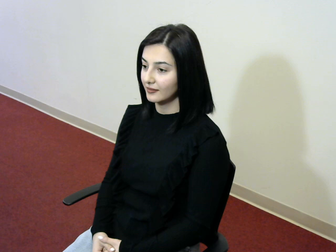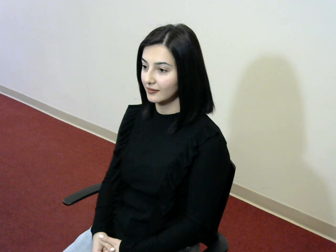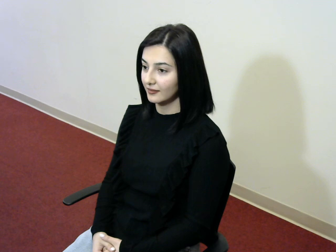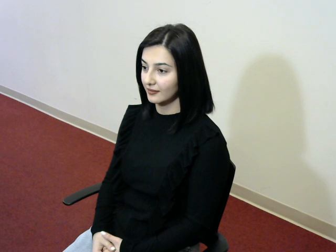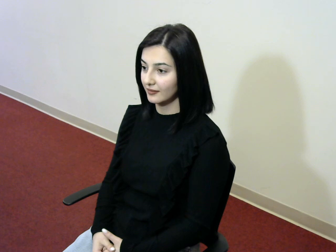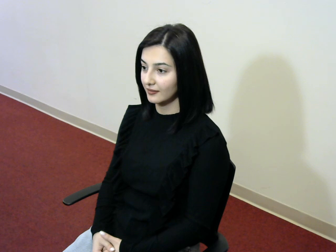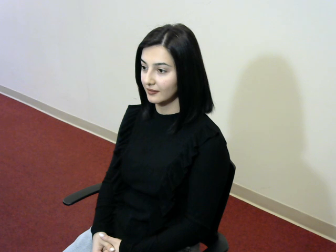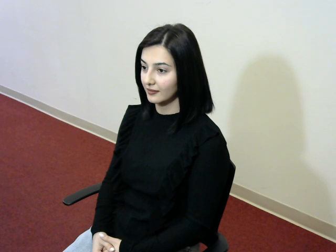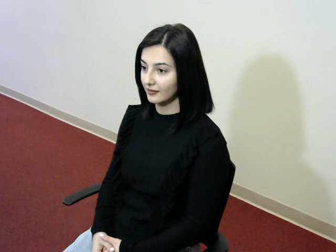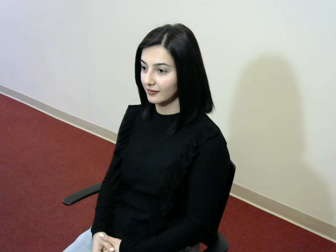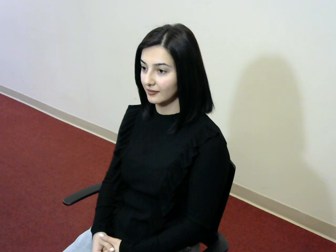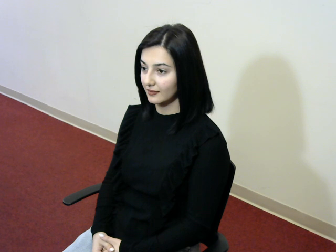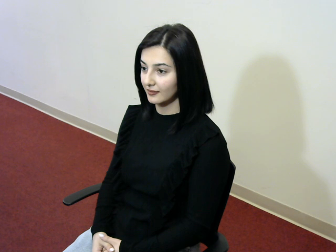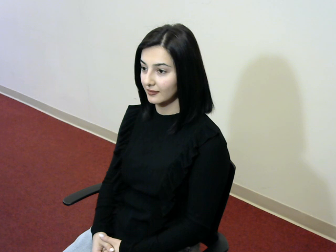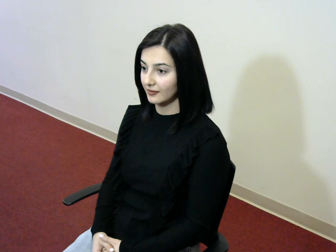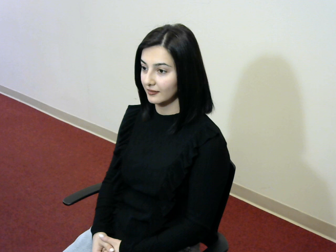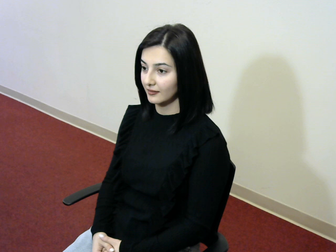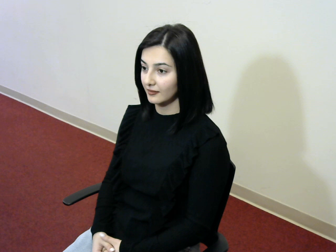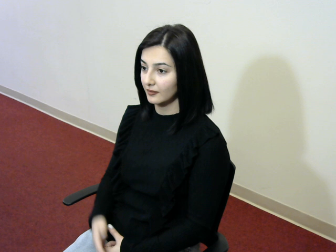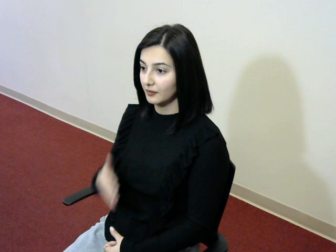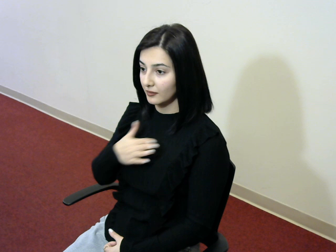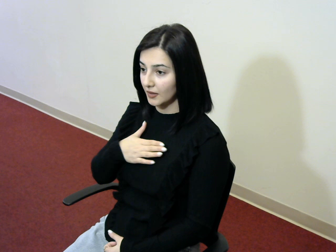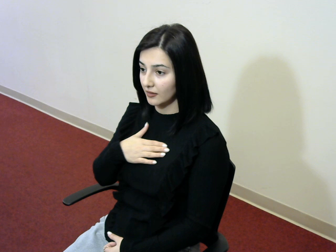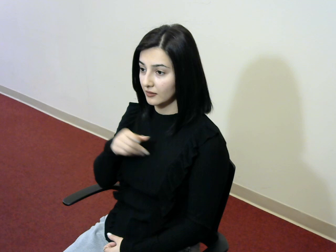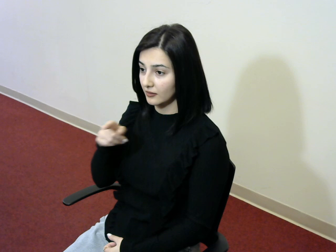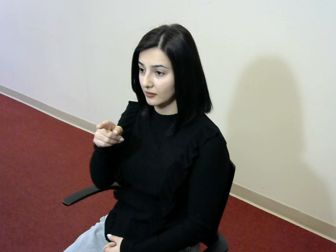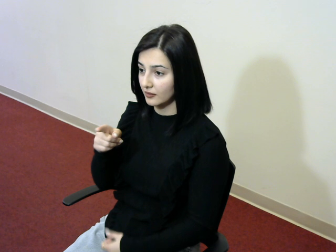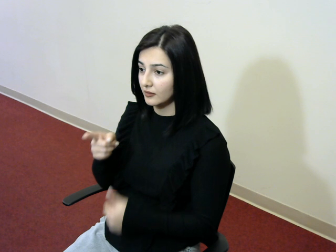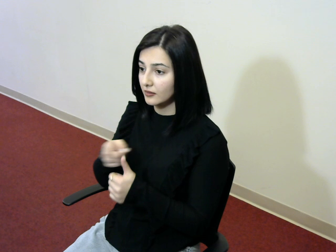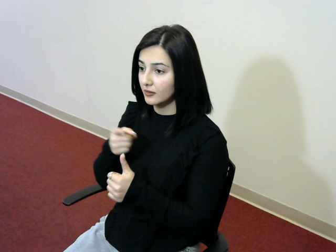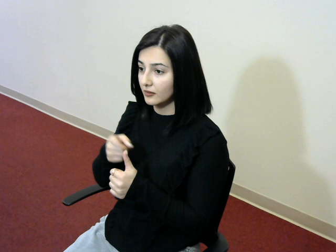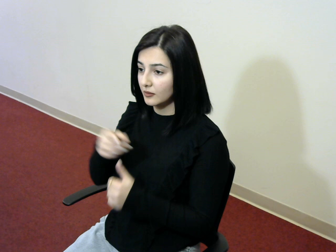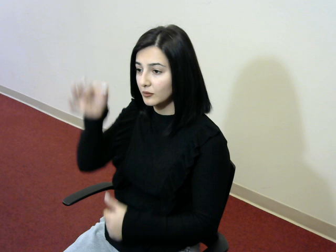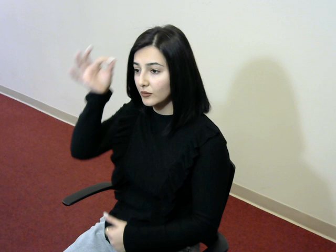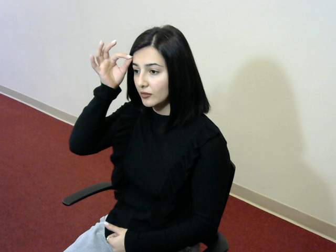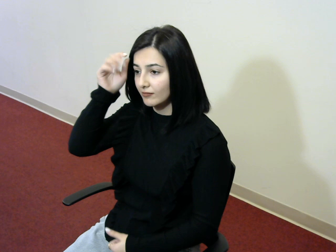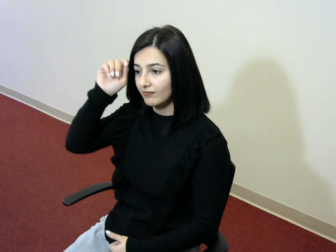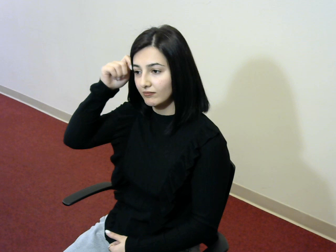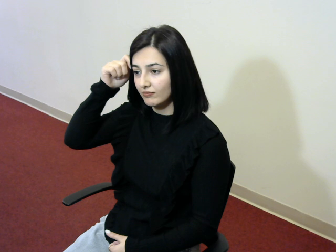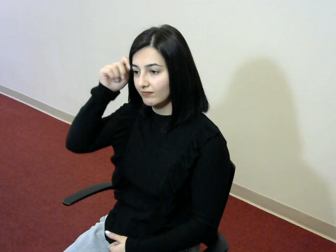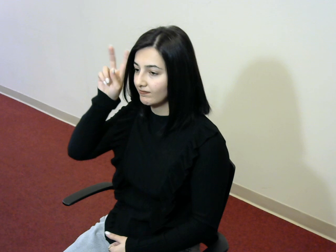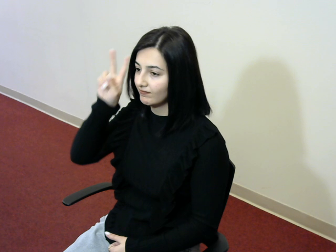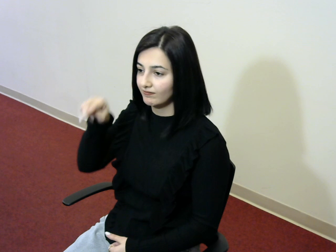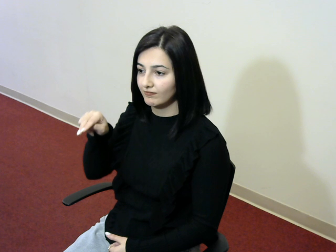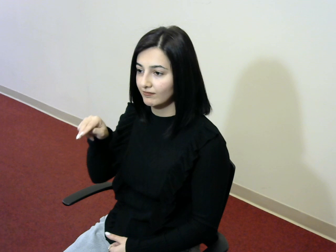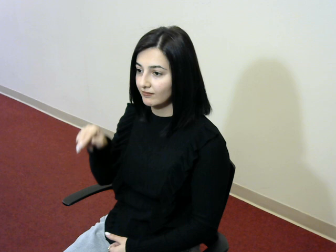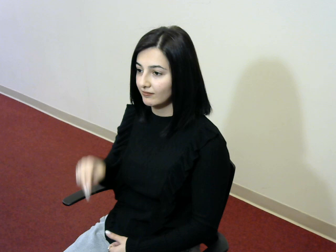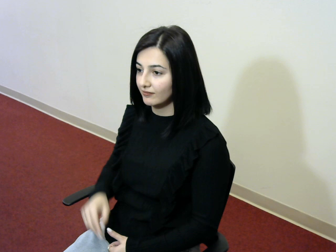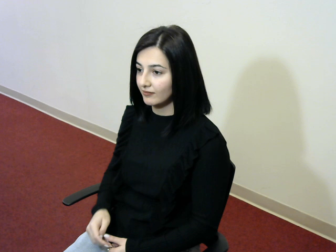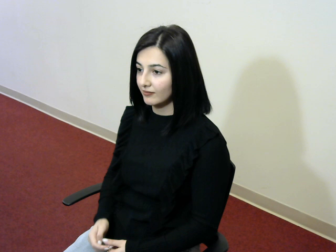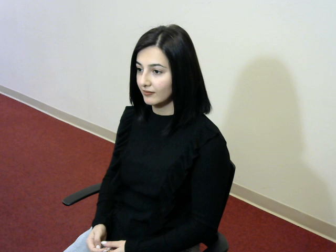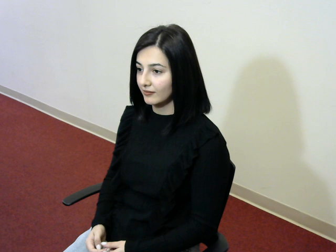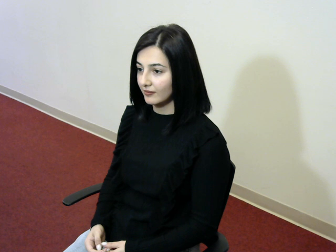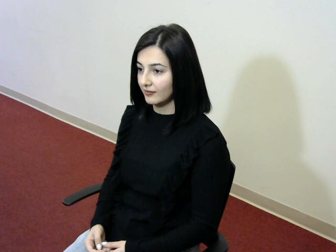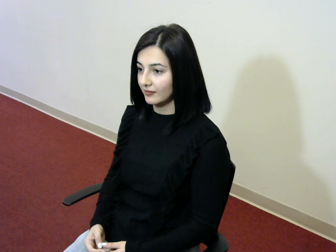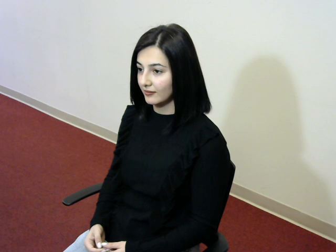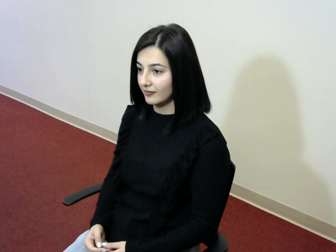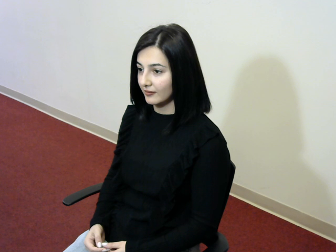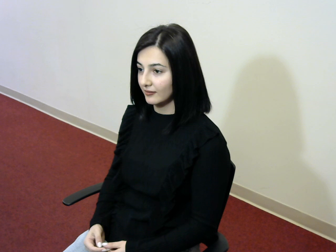Mən sənin adını yadımda saxlaya bilmirəm